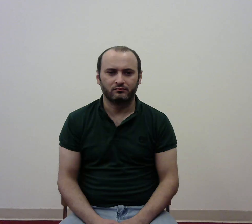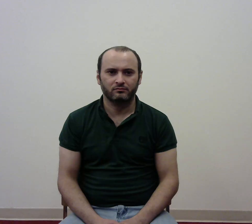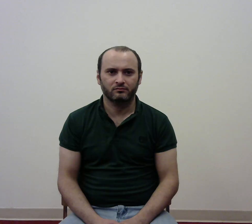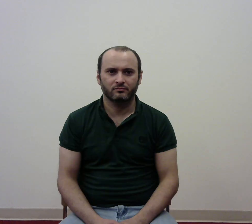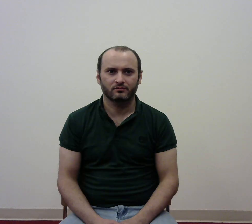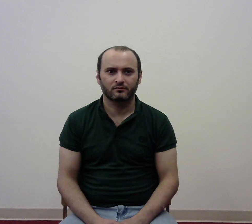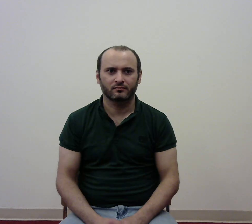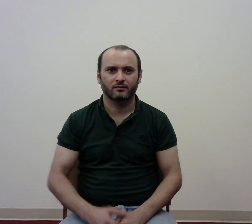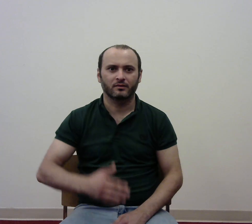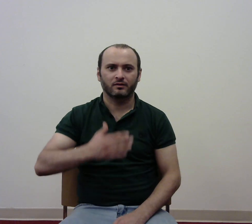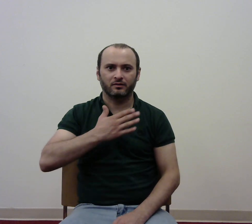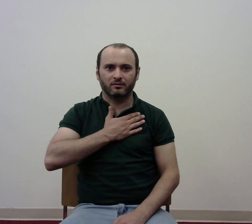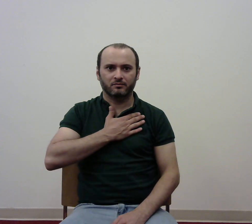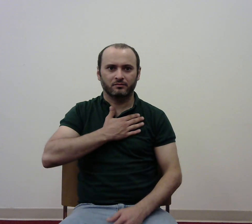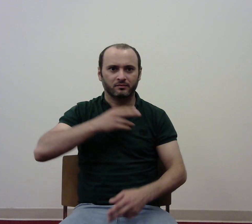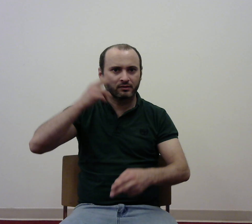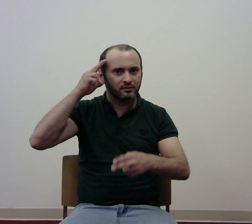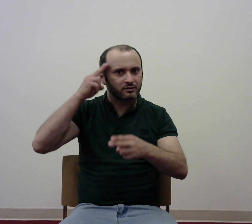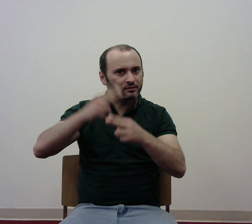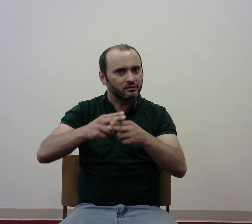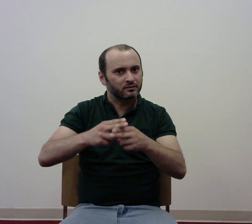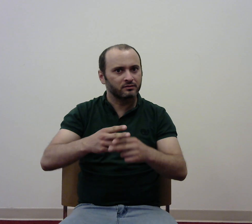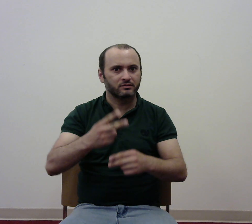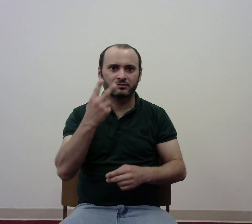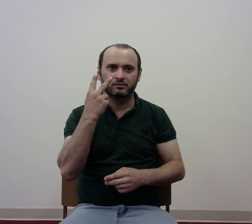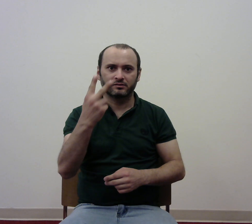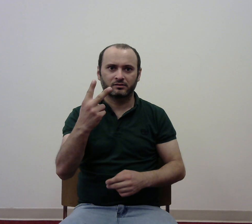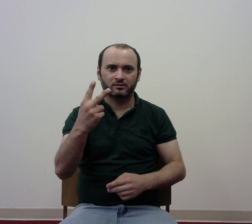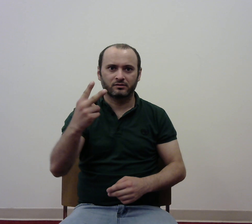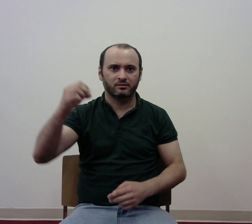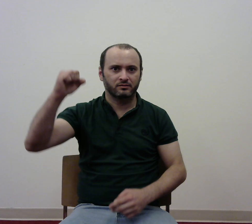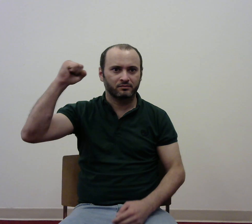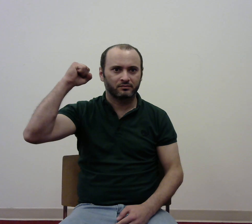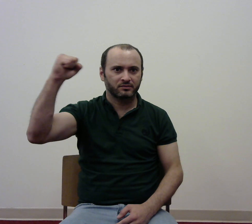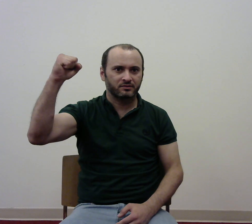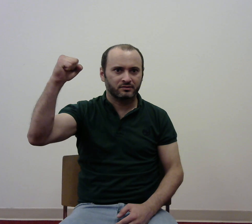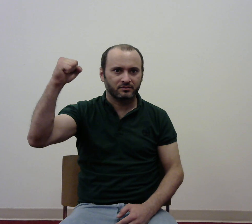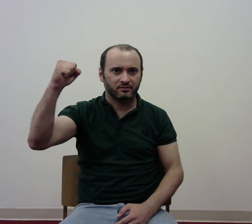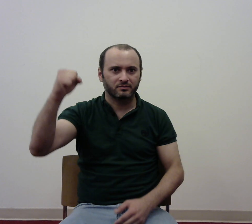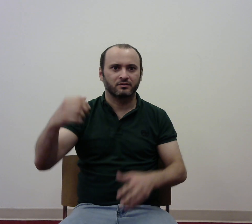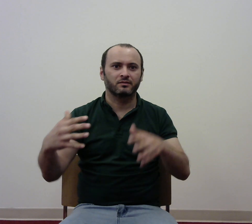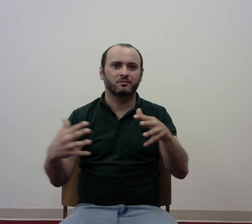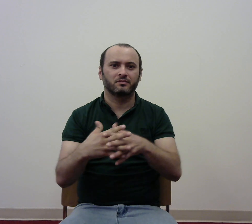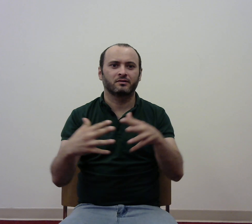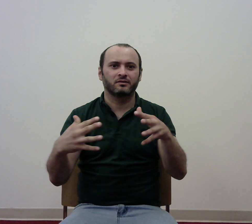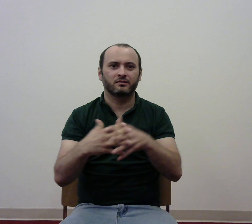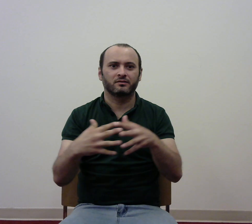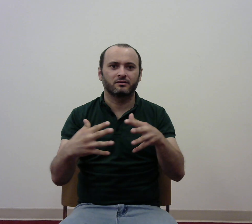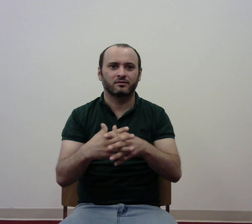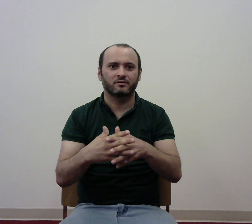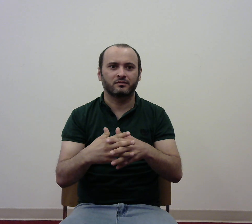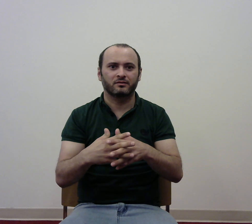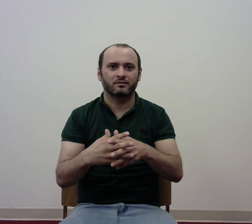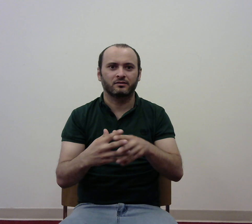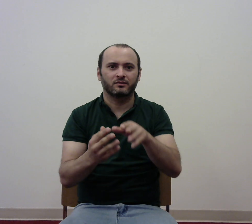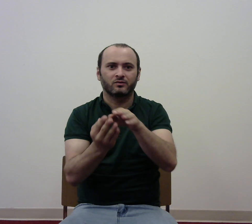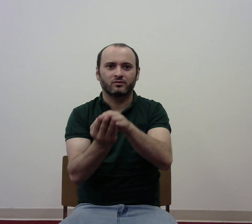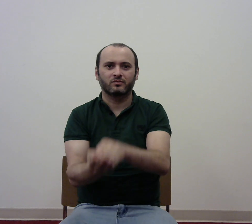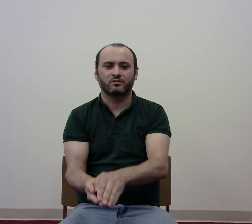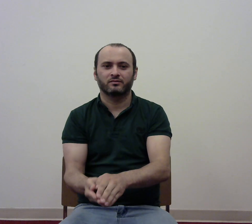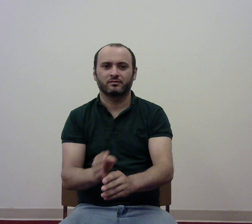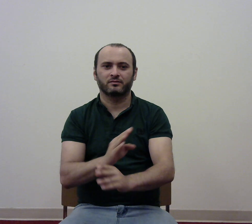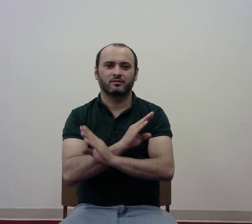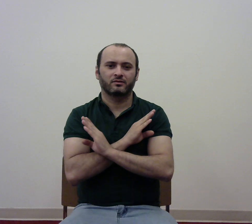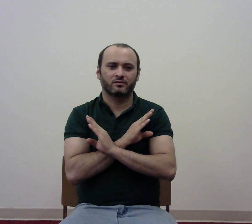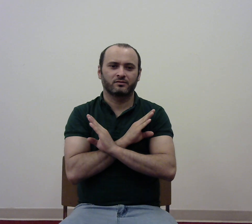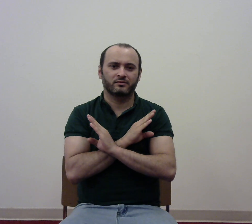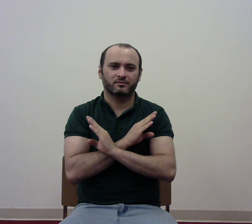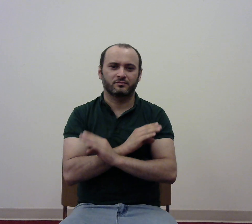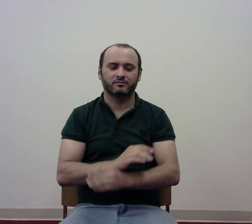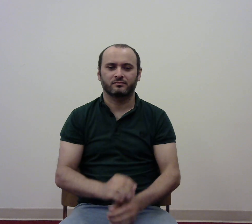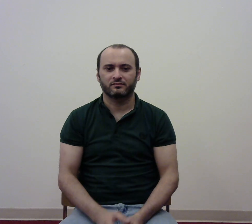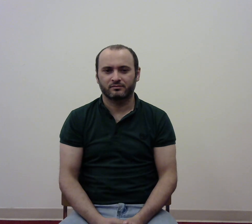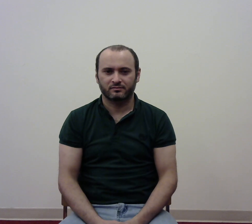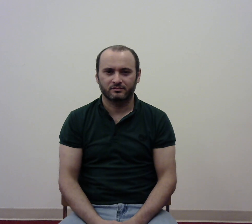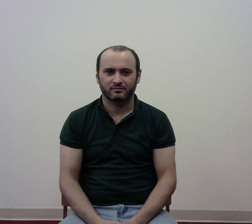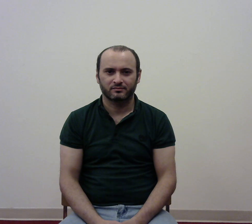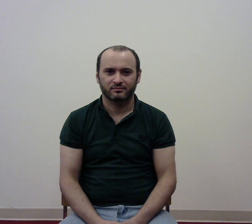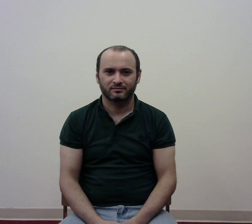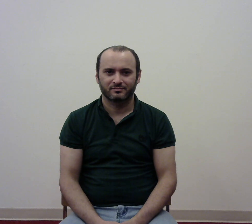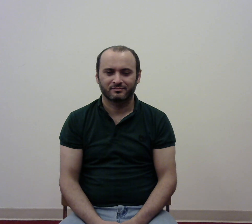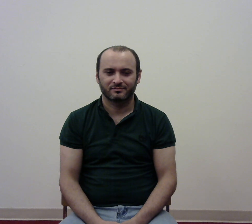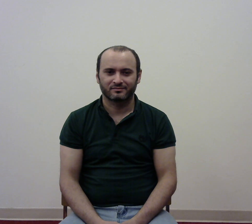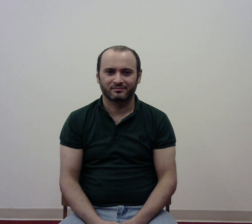Mənim qardaşım 2-ci Qarabağ müharibəsində şəhid olub